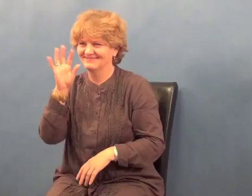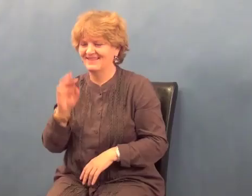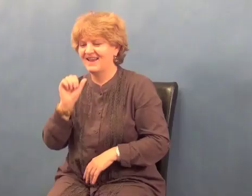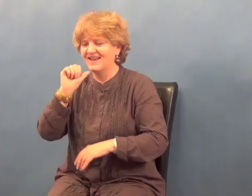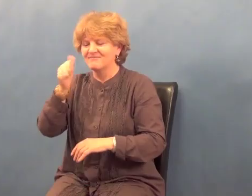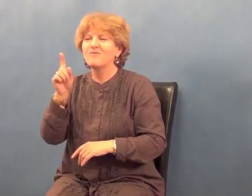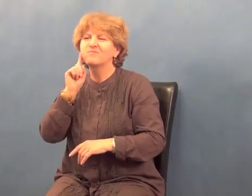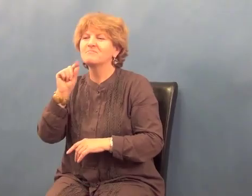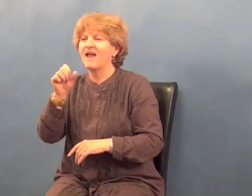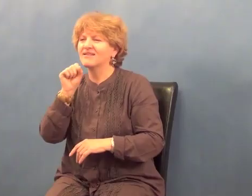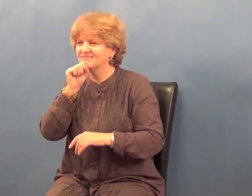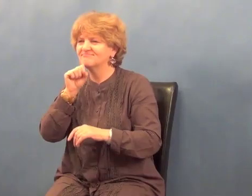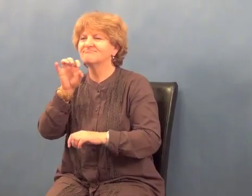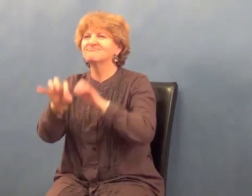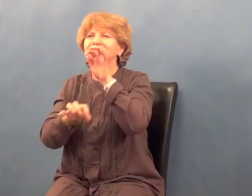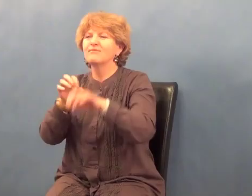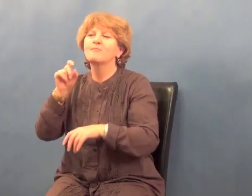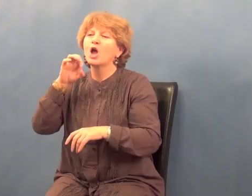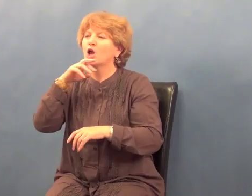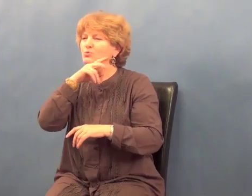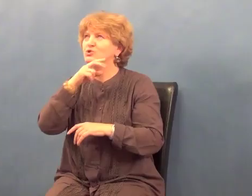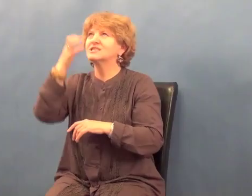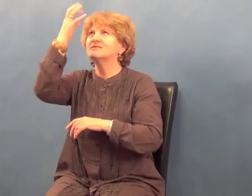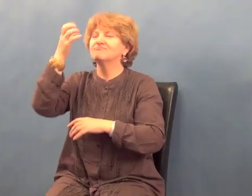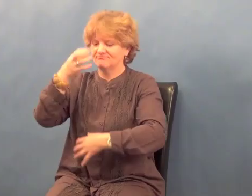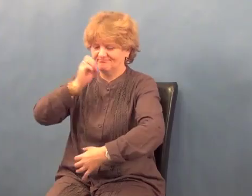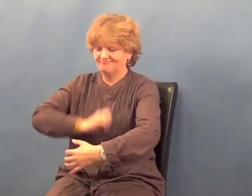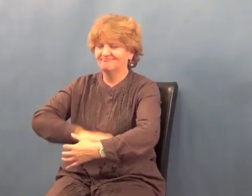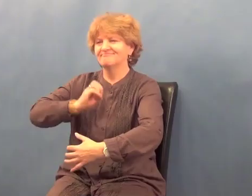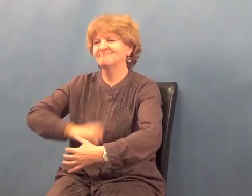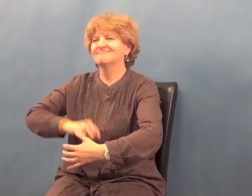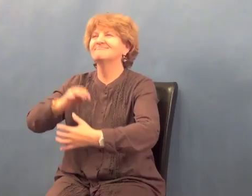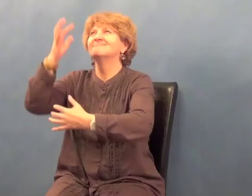Najpierw starszy pan wchodzi po drabinie na gruszę, zrywa gruszki i wkłada je do fartucha.